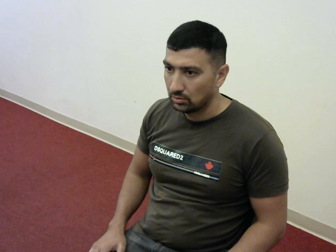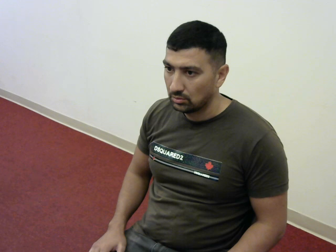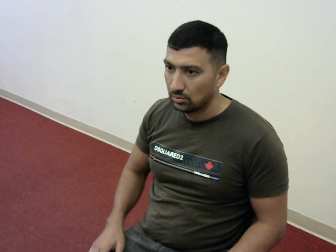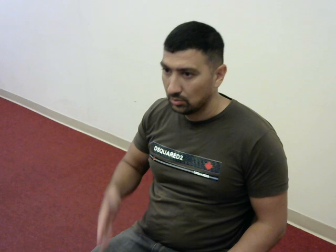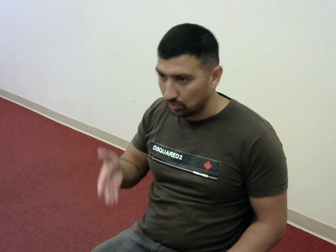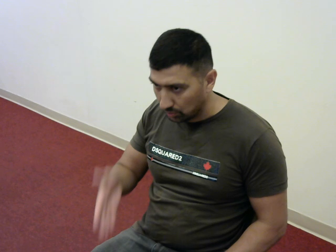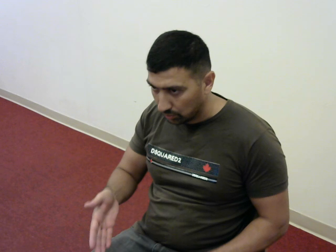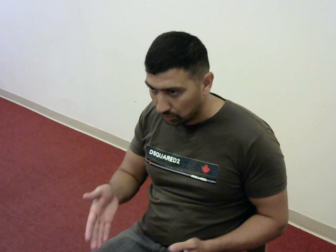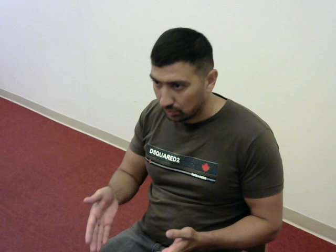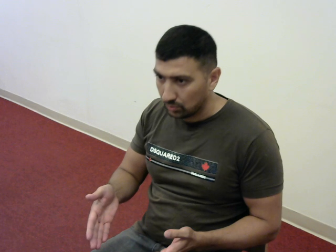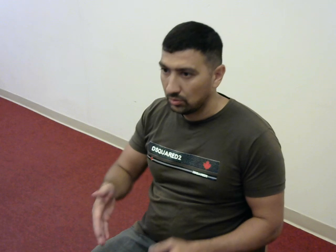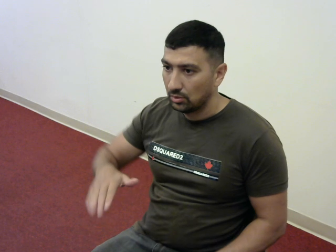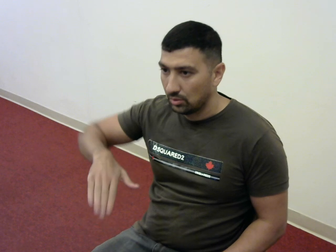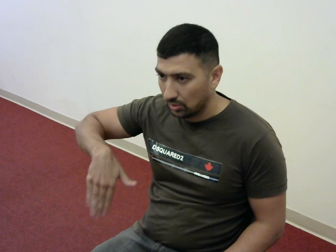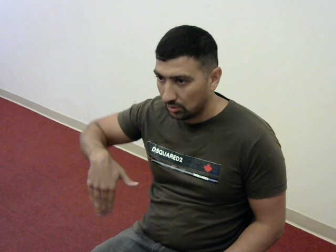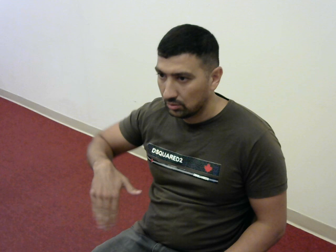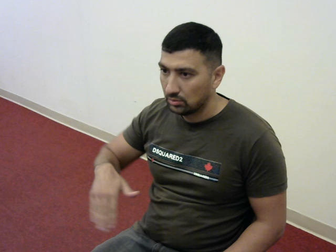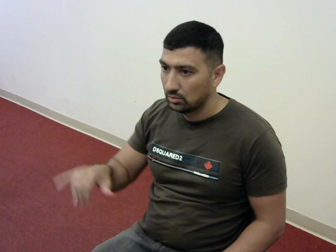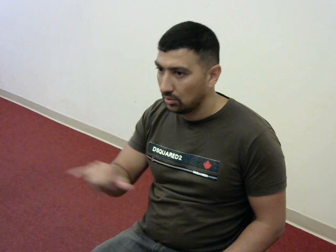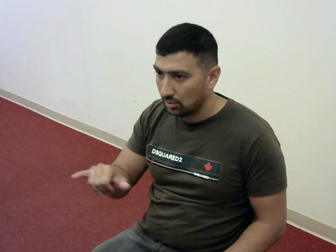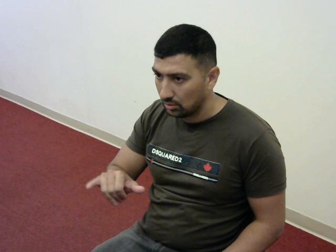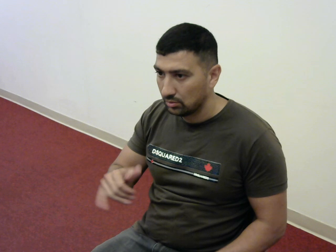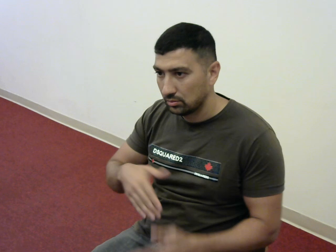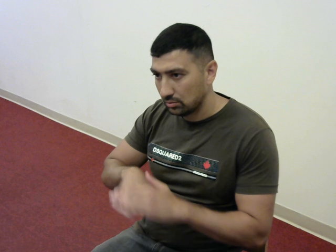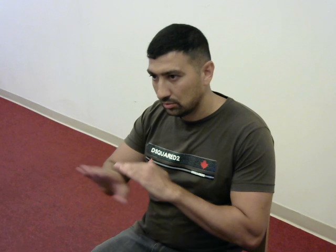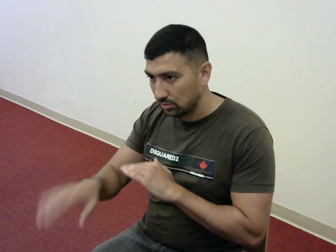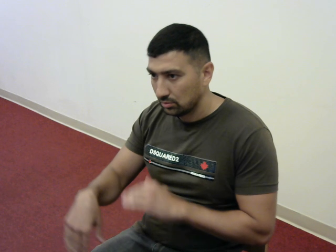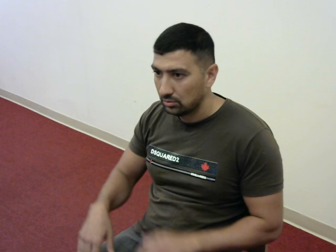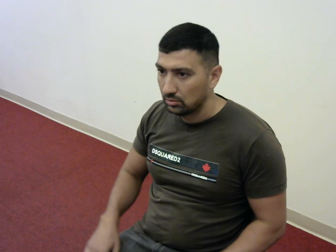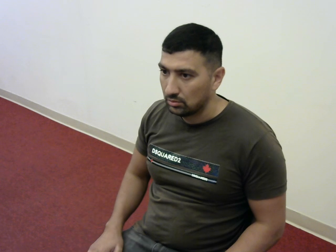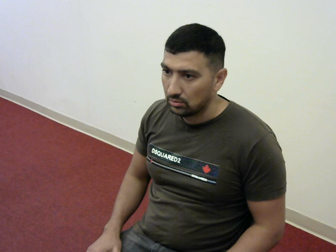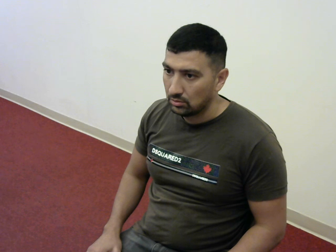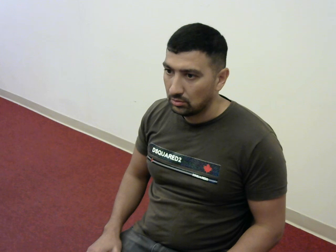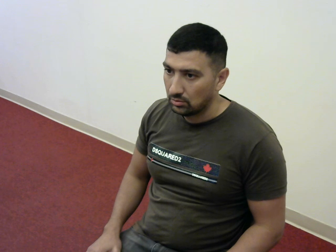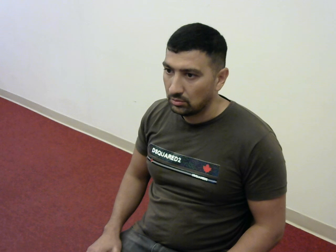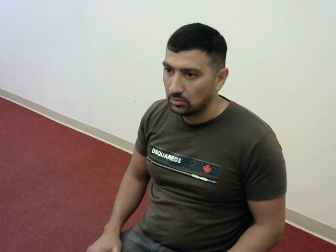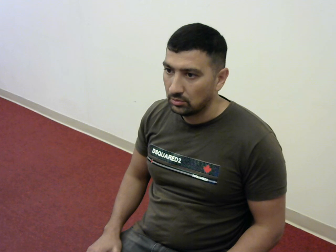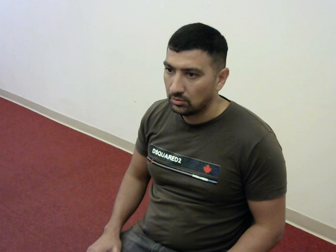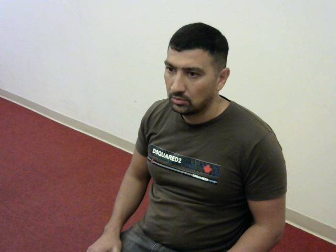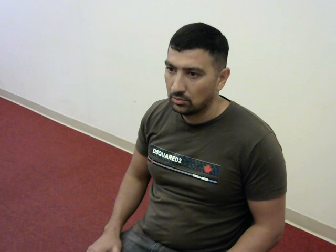Burdan sonra hara getməliyəm?